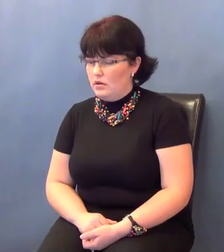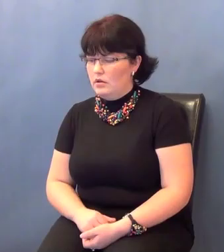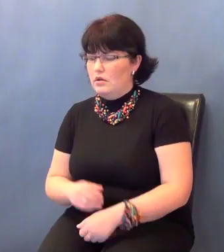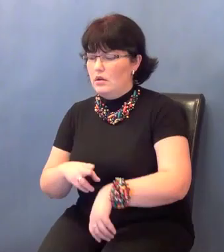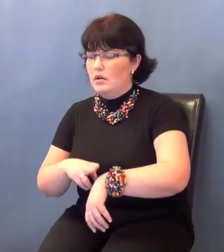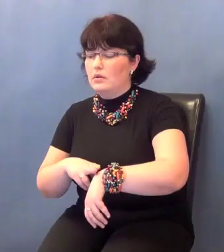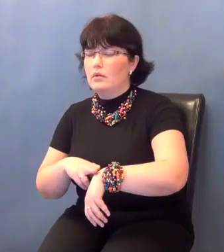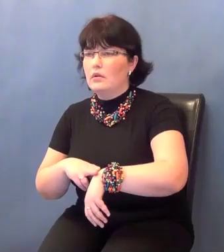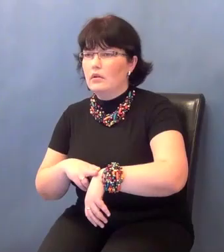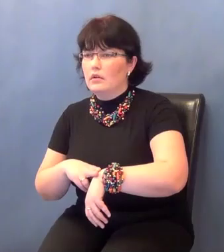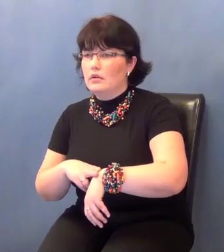O której?